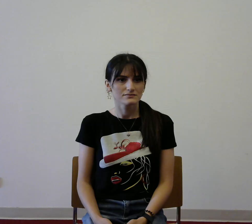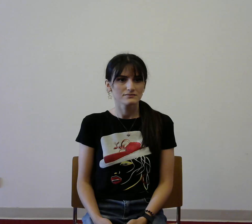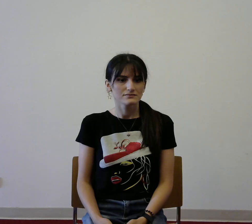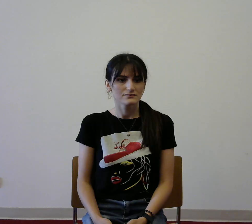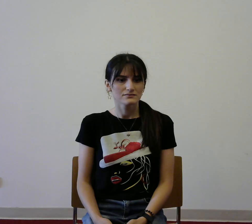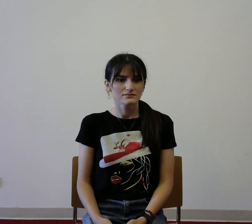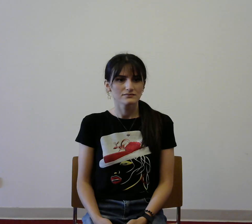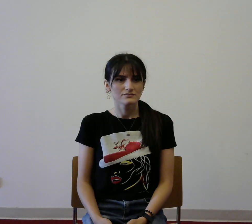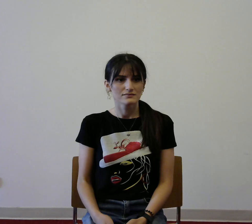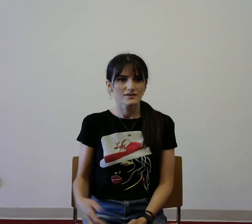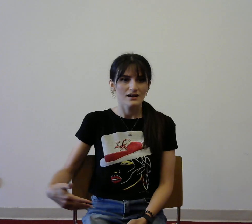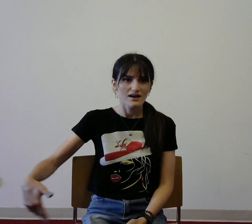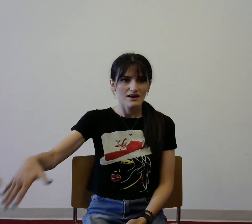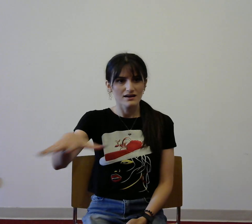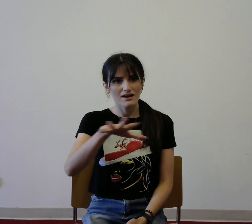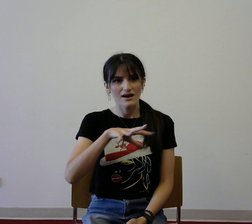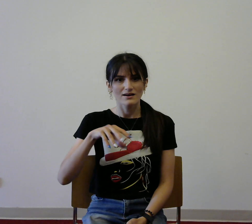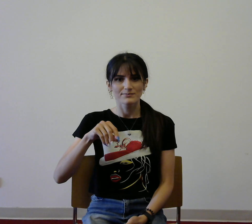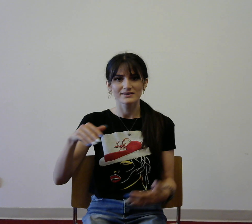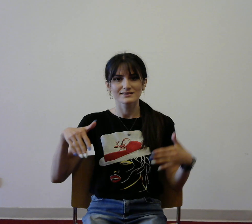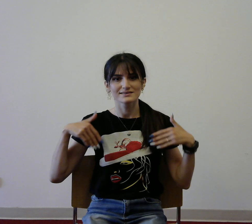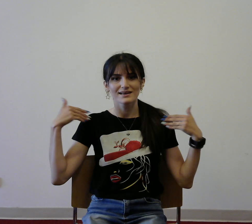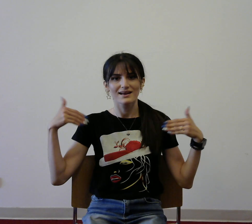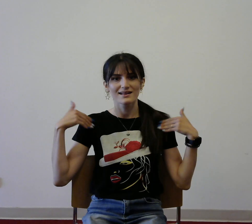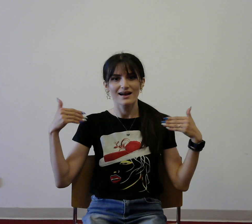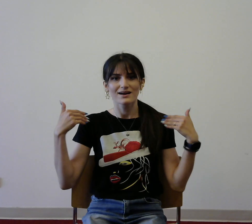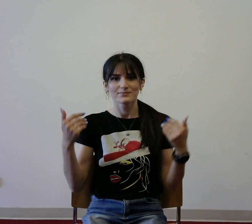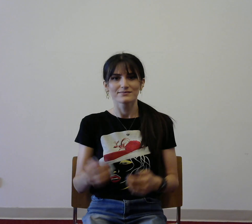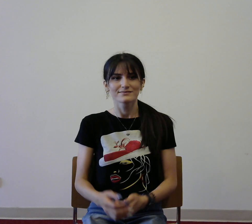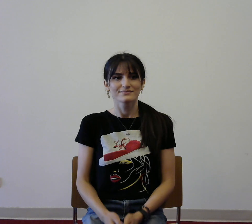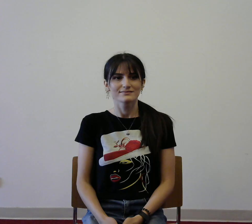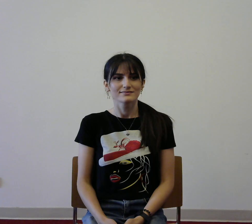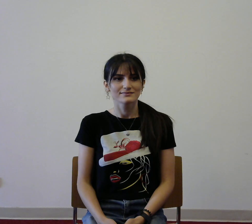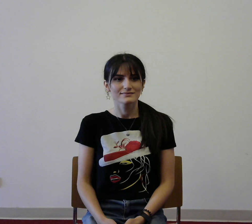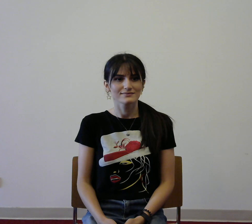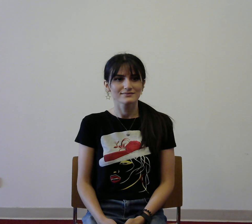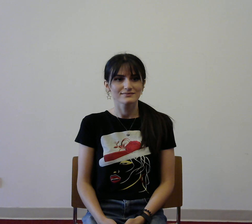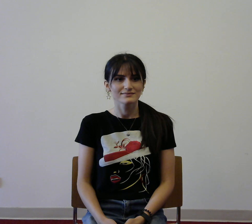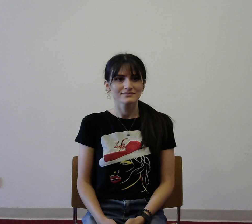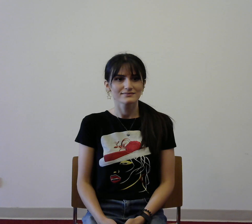Hamınızı salamlayıram